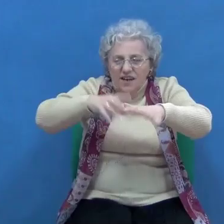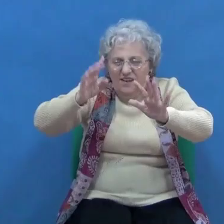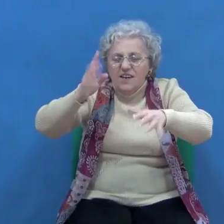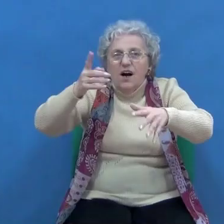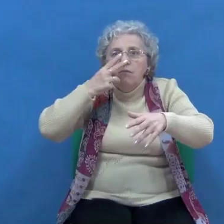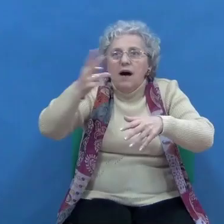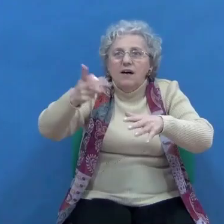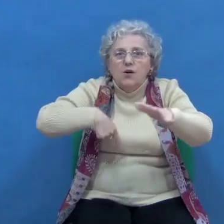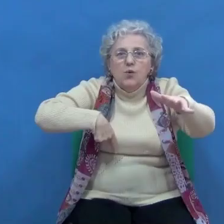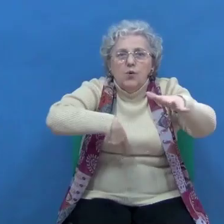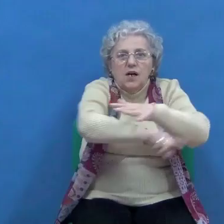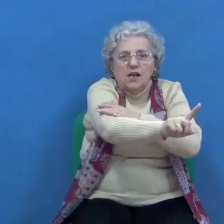Policjant popatrzył, a Charlie uciekł.